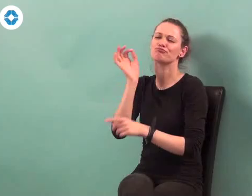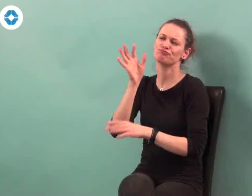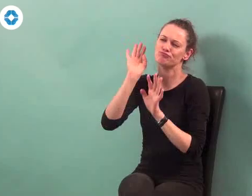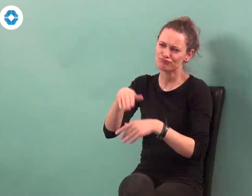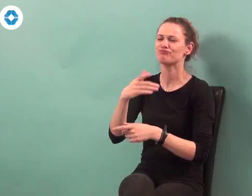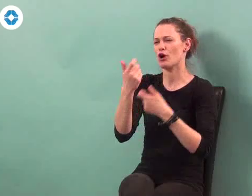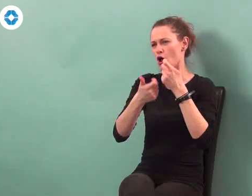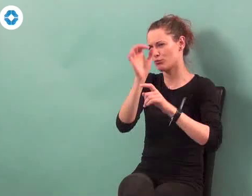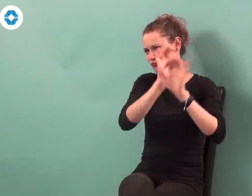Naprawia.